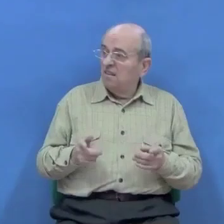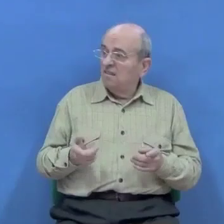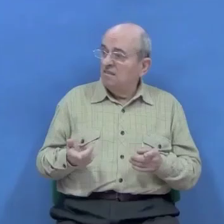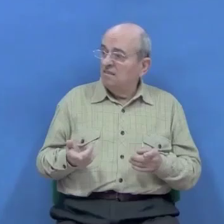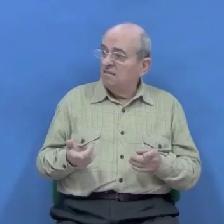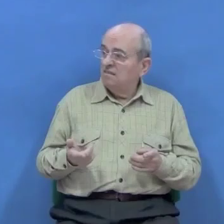Uwaga.